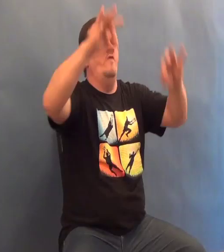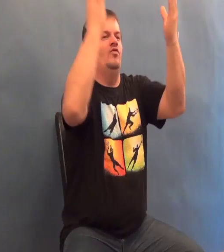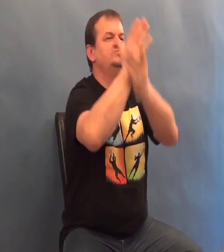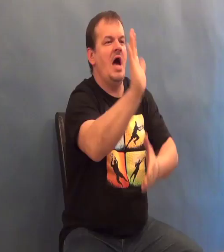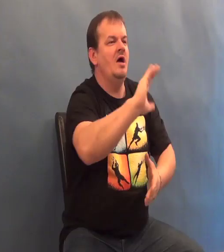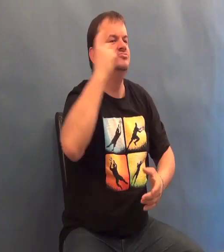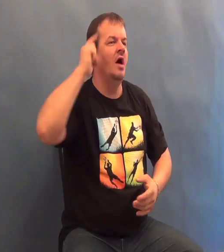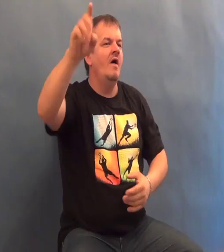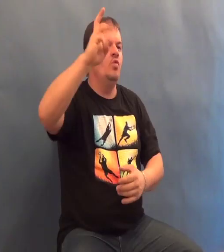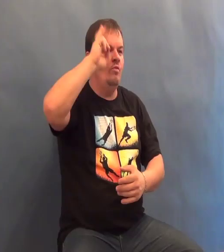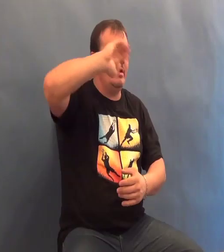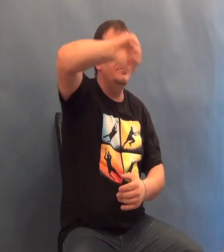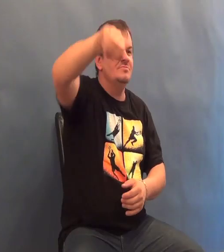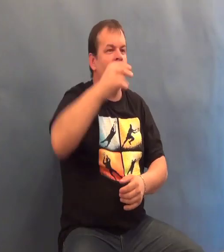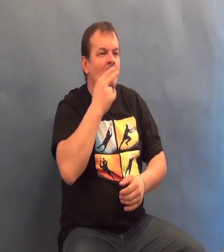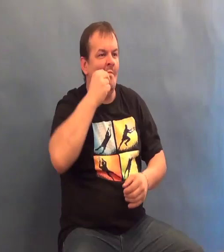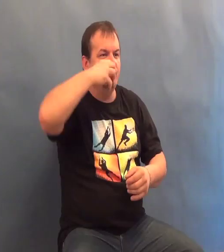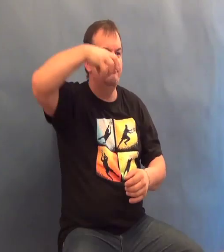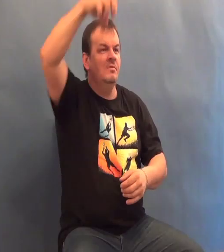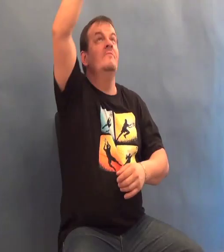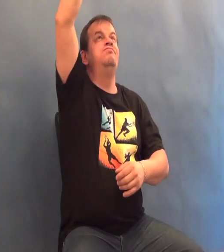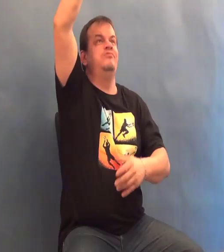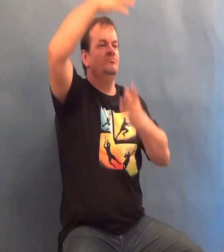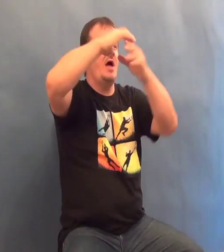Mówią, że w ubikacji, ktoś zapalił papierosa, dym uruchomił czujnik i włączył się alarm.